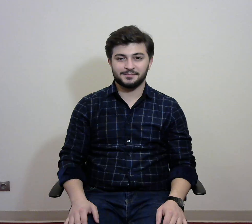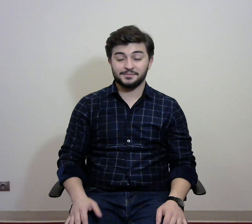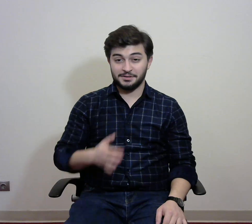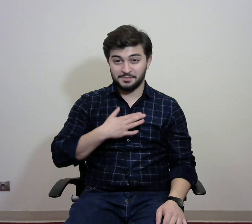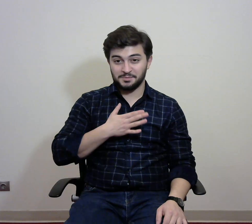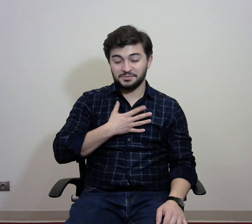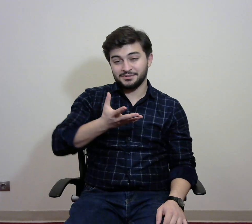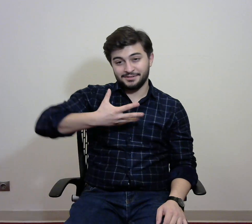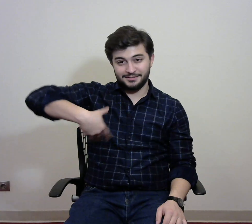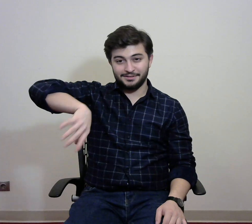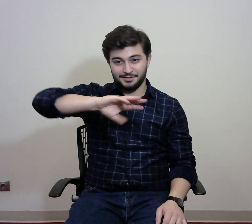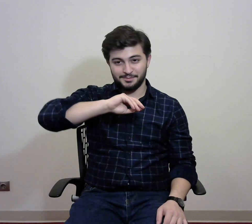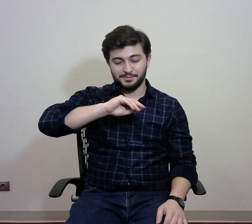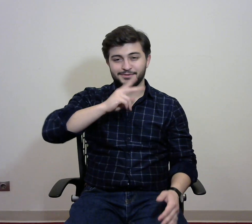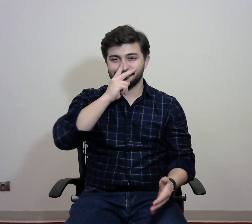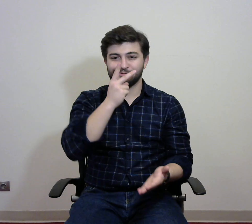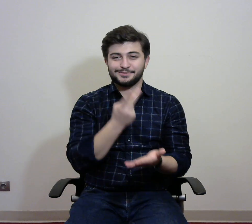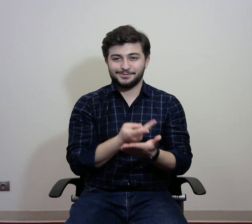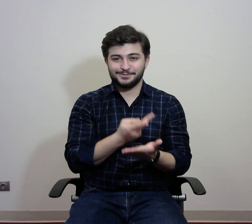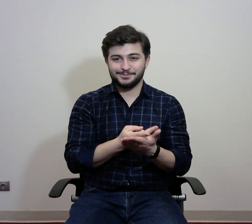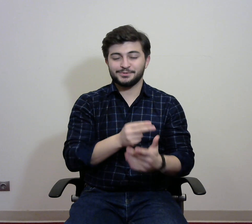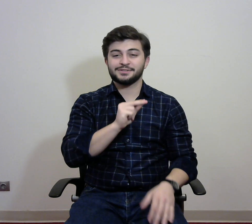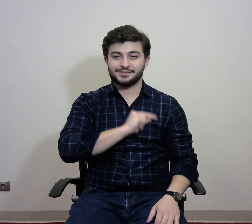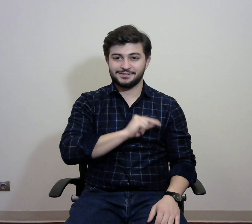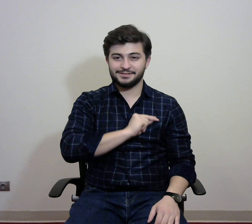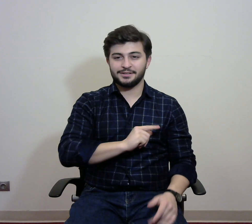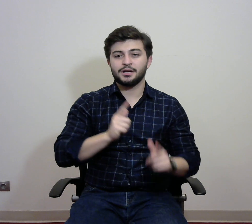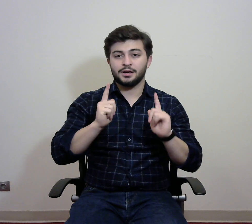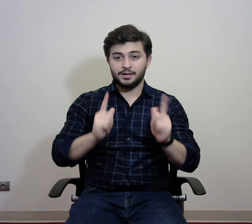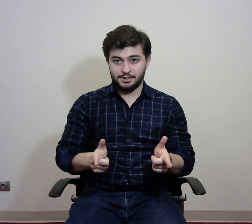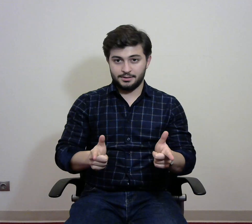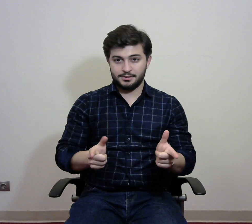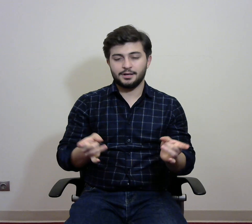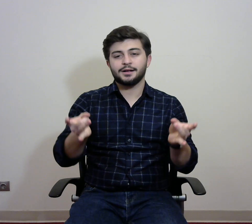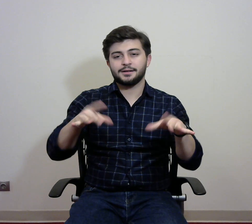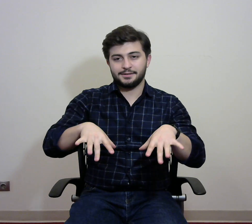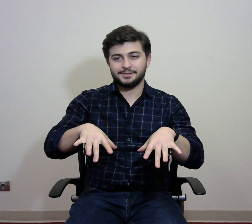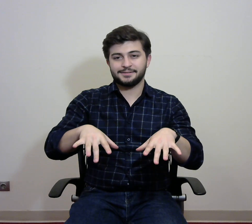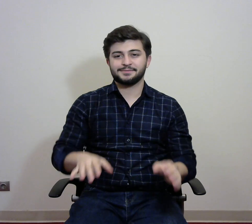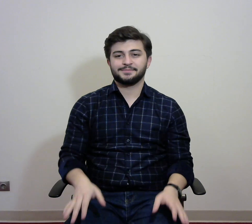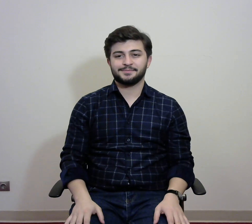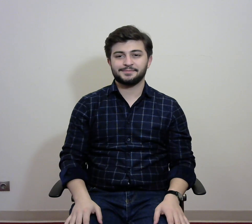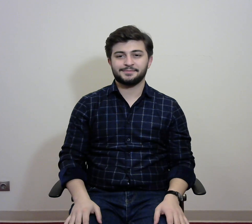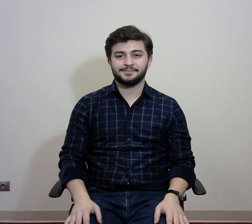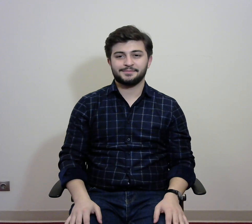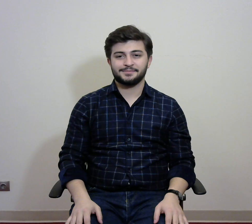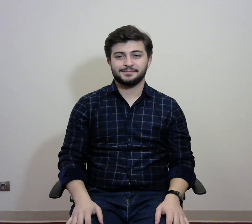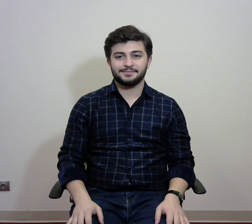Biz göstərilən işdən razı qaldıq